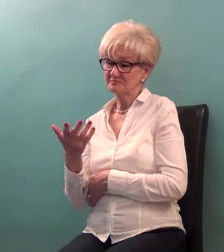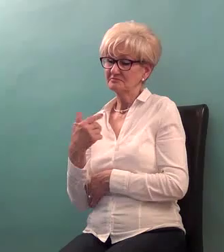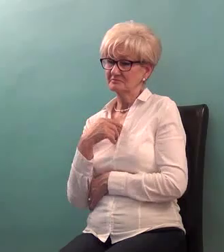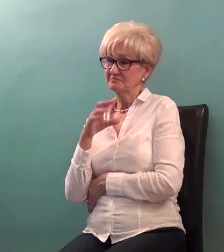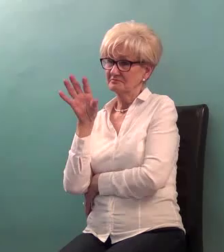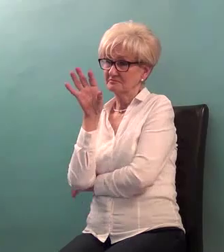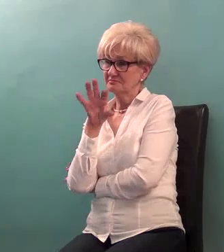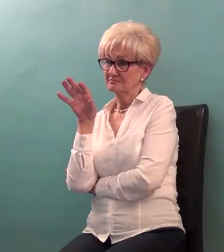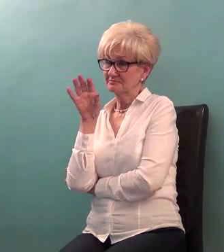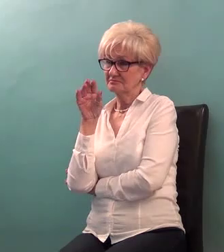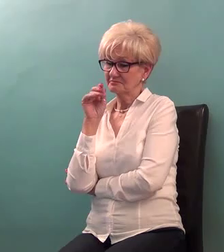Ja oglądam.